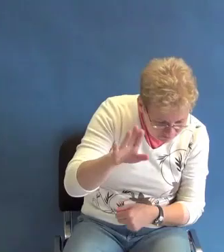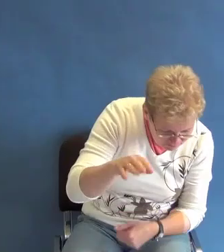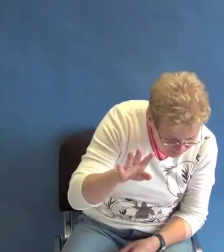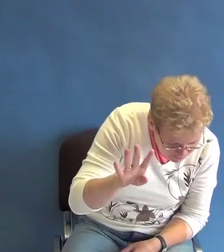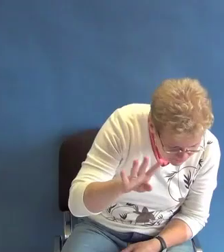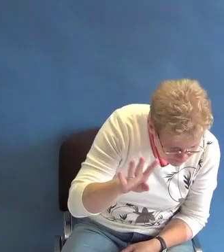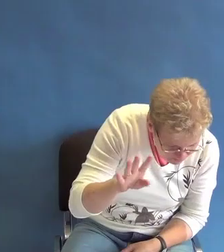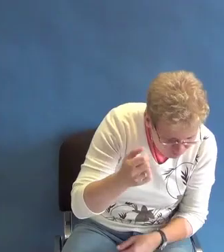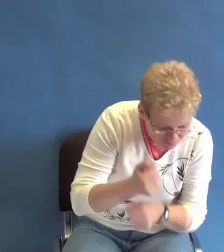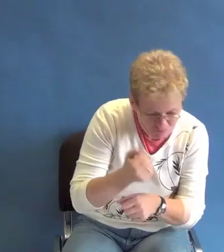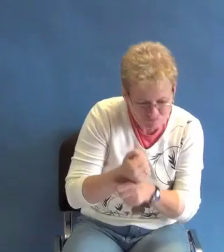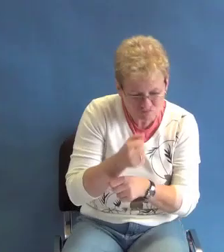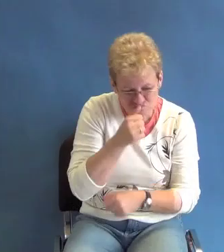O czwartej pracuję, nie mogę.